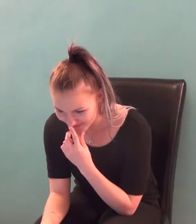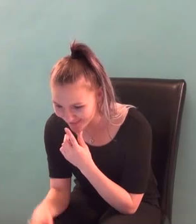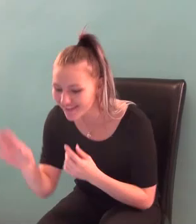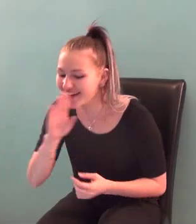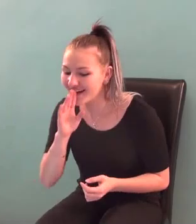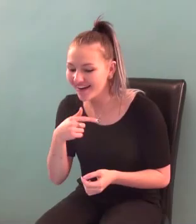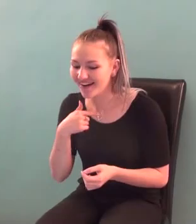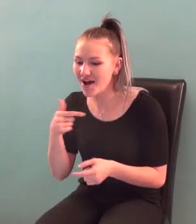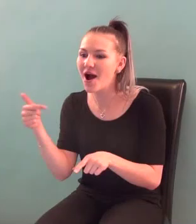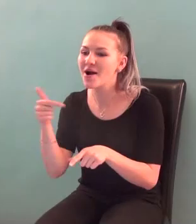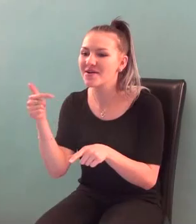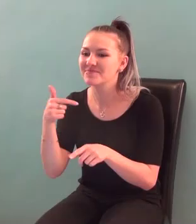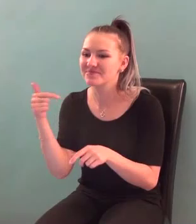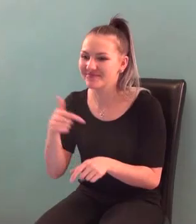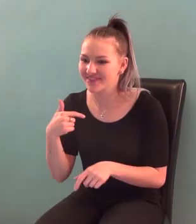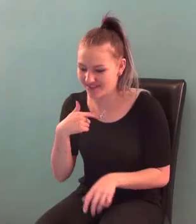Chyba ja powinnam...